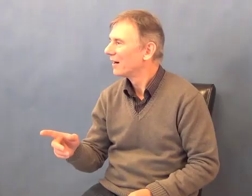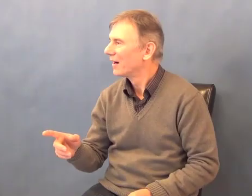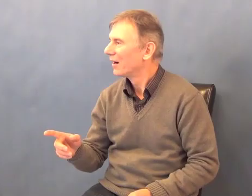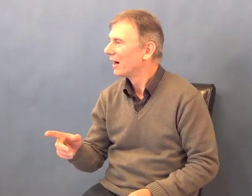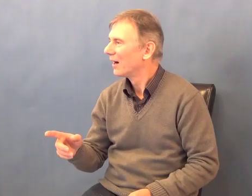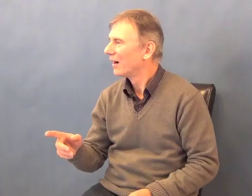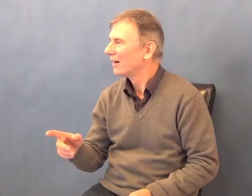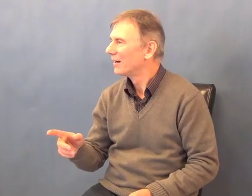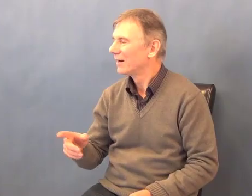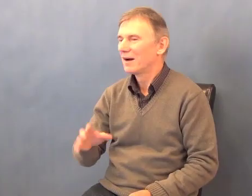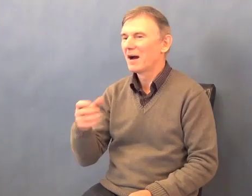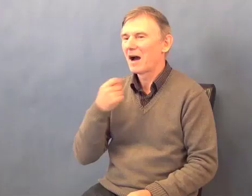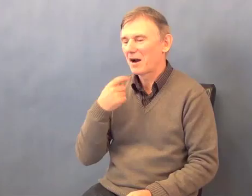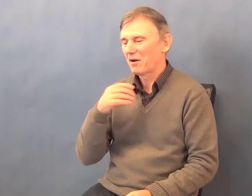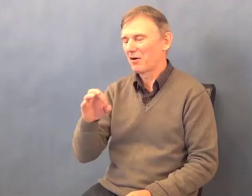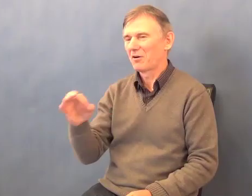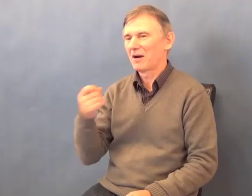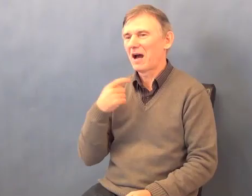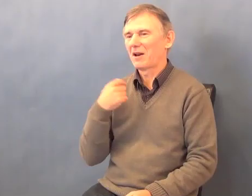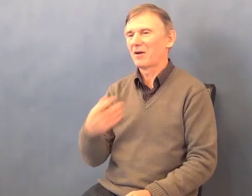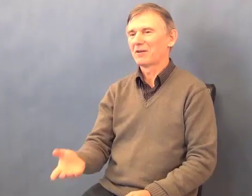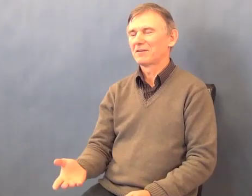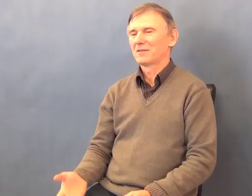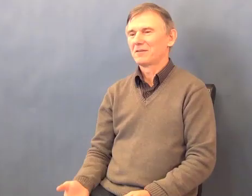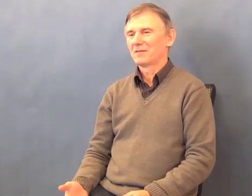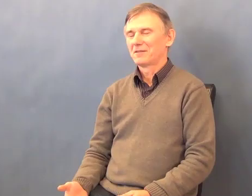Alkohol, procenty.